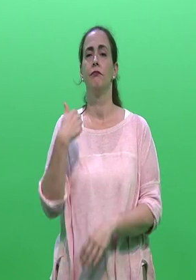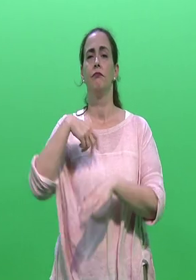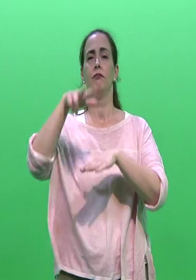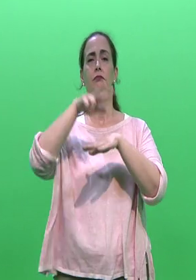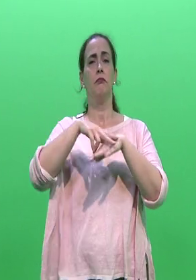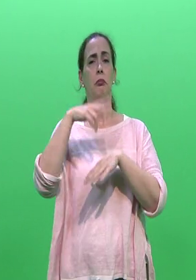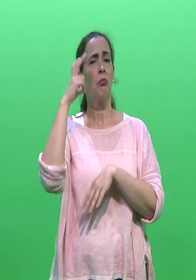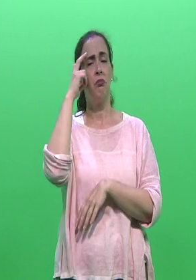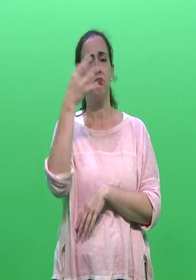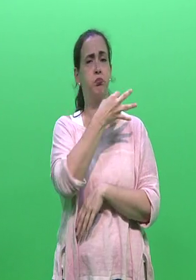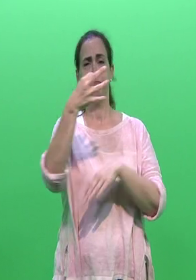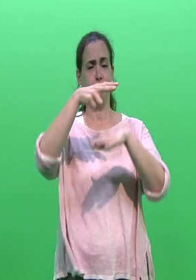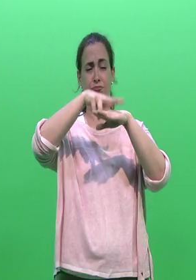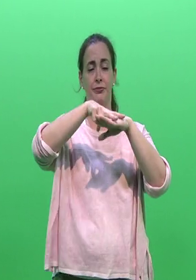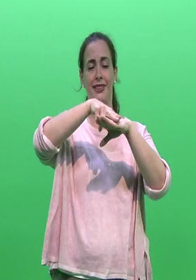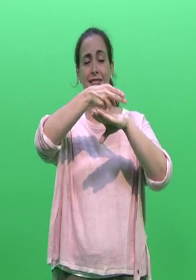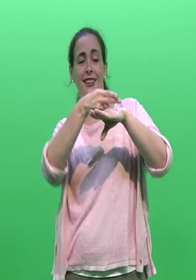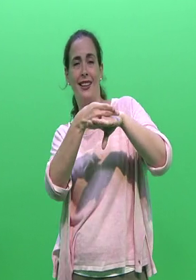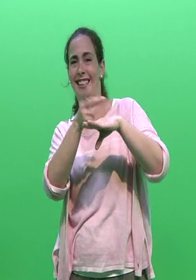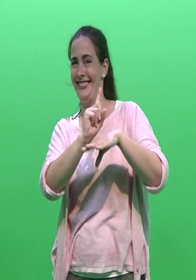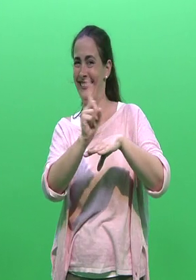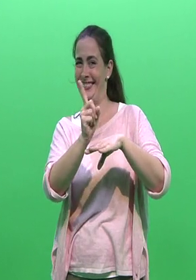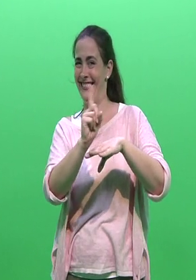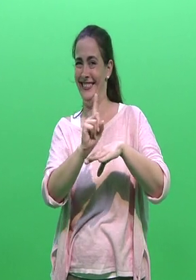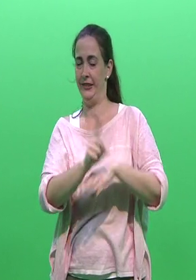Quan estic al llit boca amunt dormo perfectament, però si estic de bocaterrosa no puc dormir.